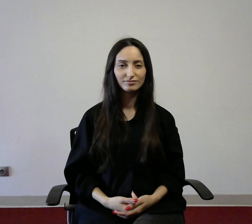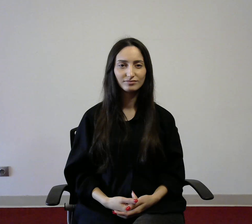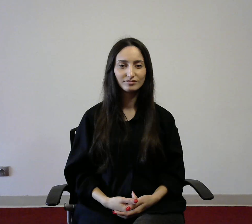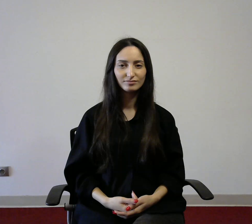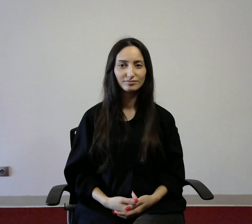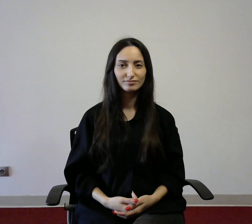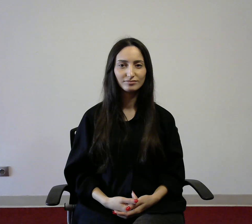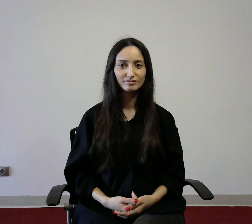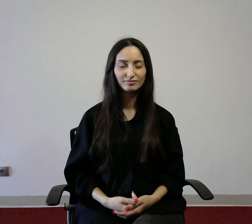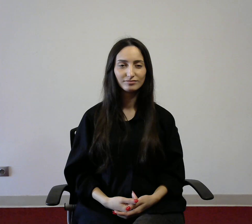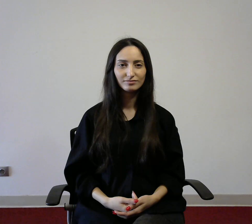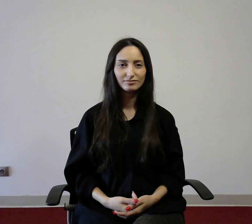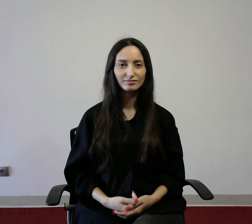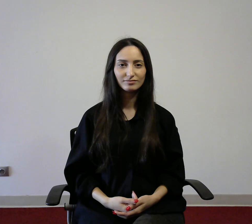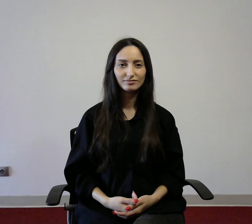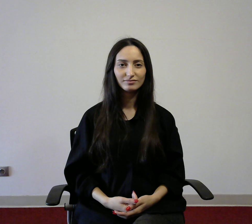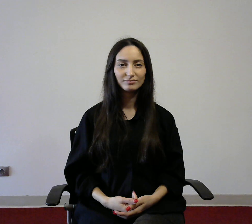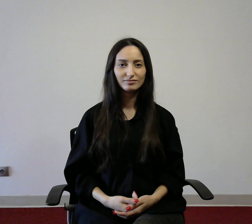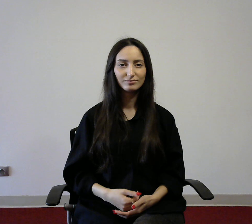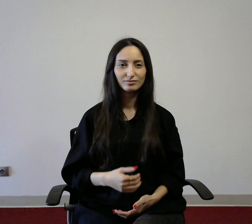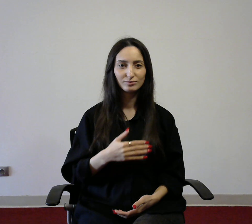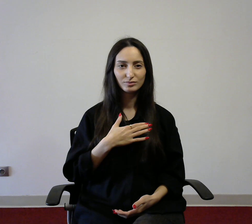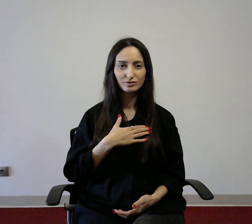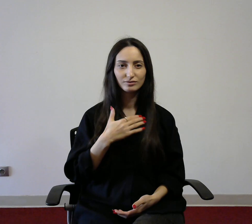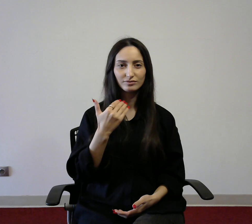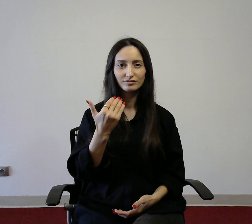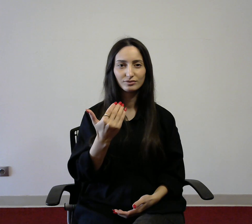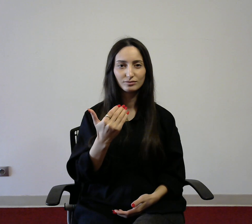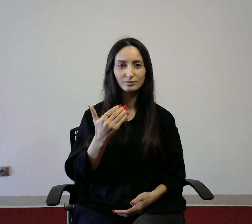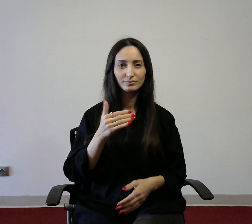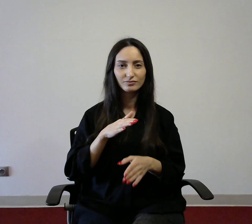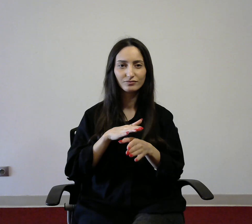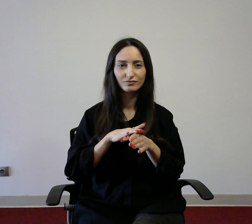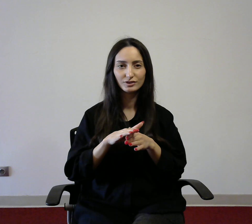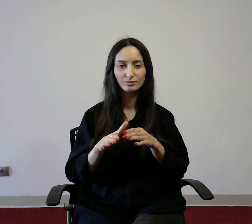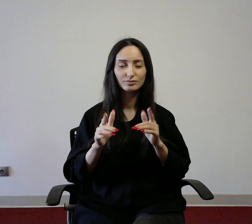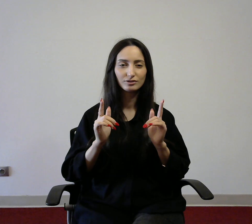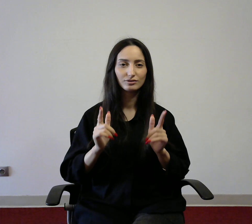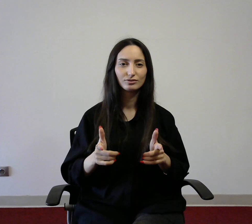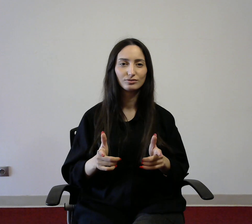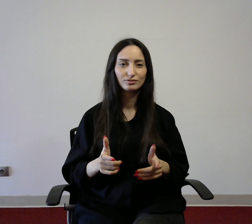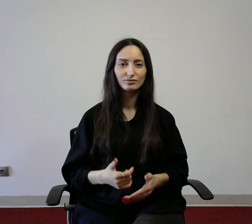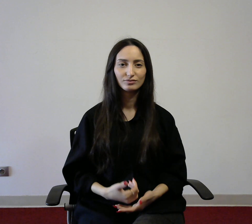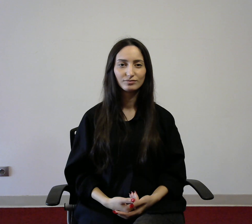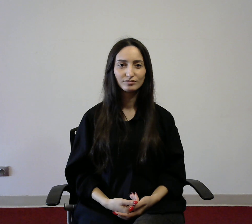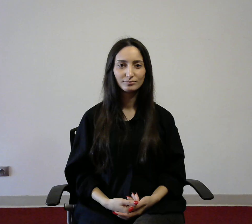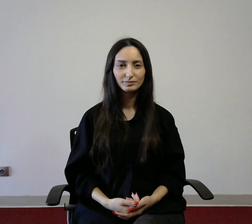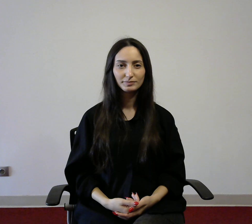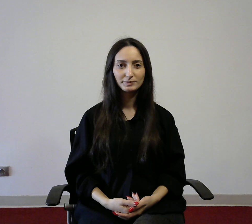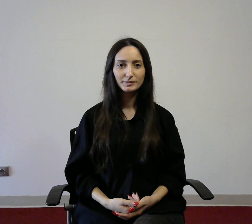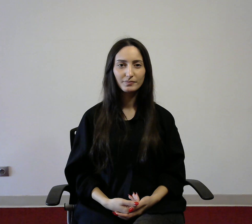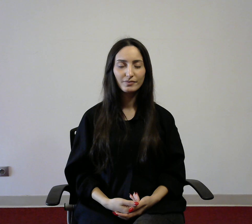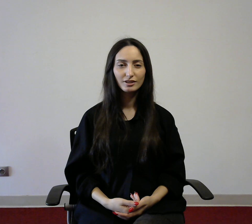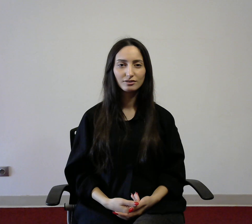Mən sizinlə tamamilə razıyam